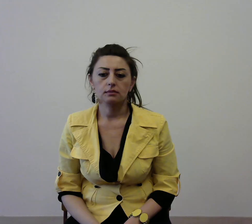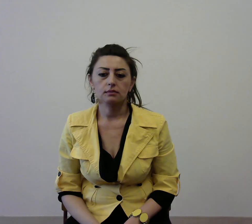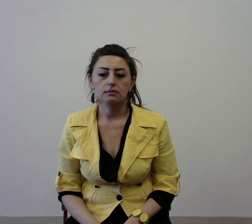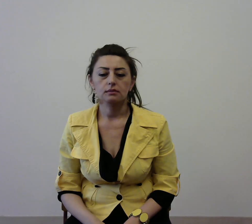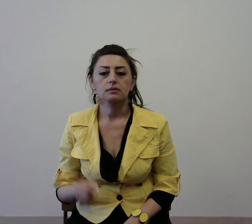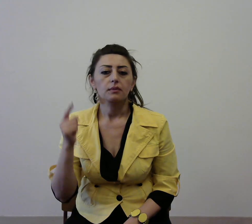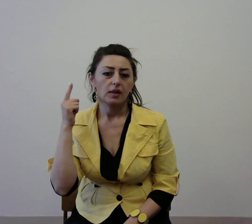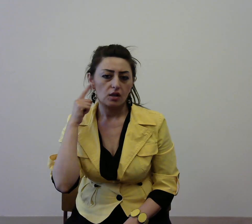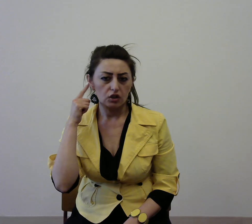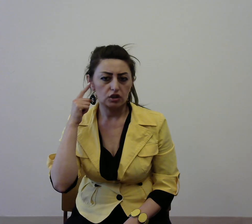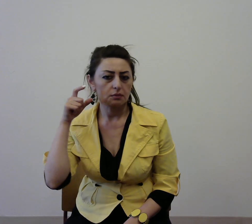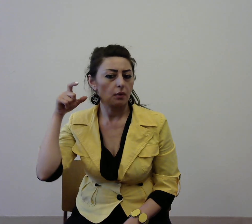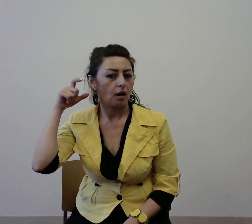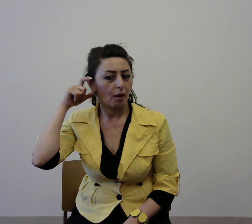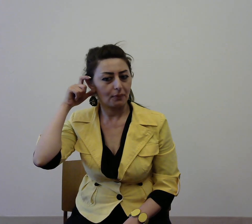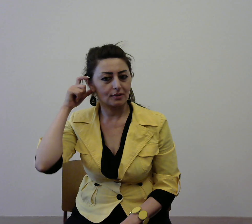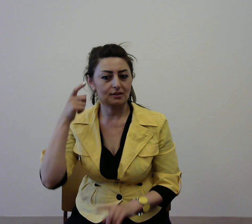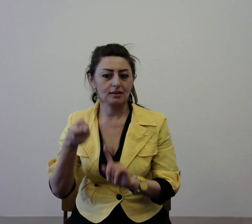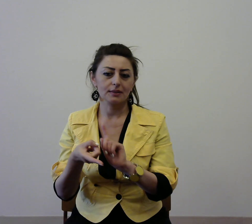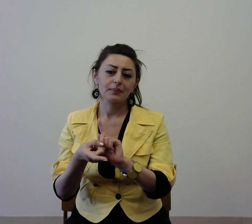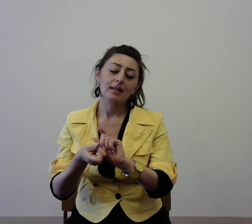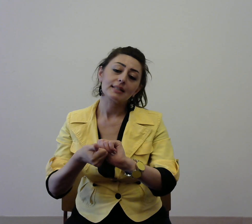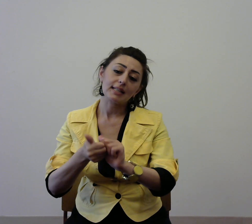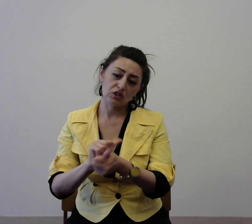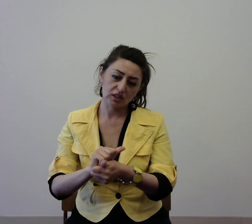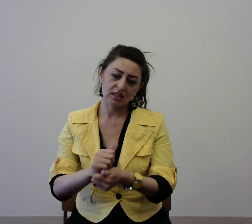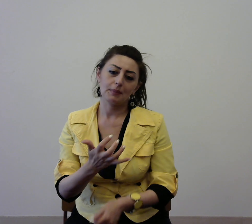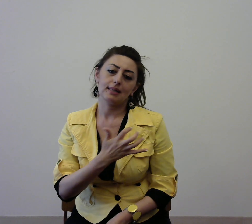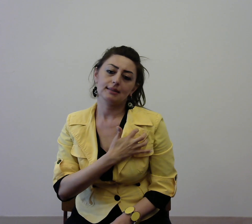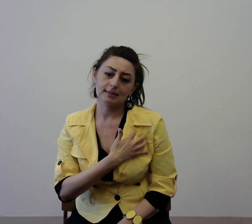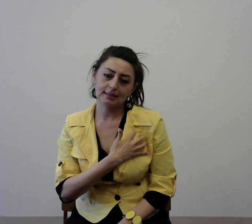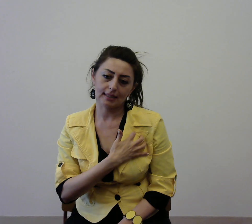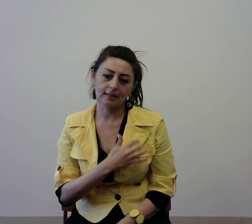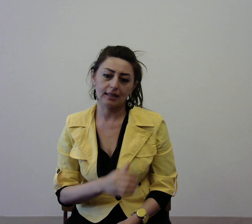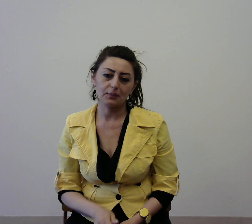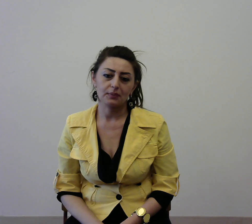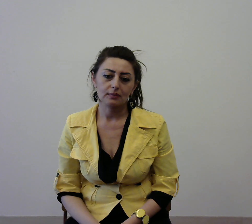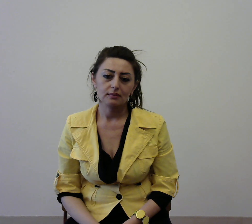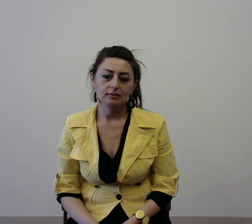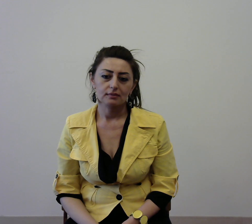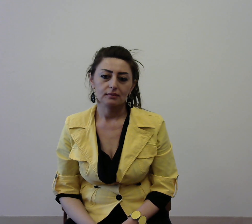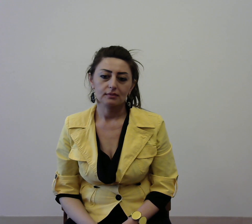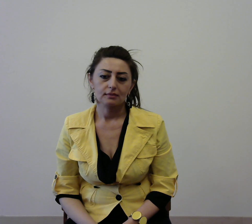Eşitmə aparatını dəyişmək istəyirəm